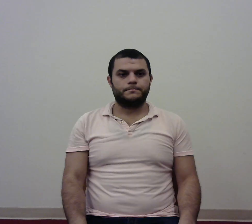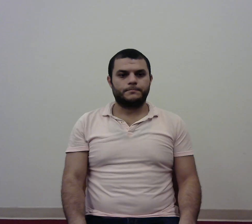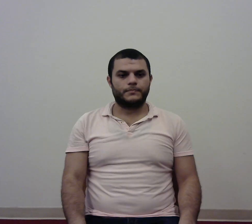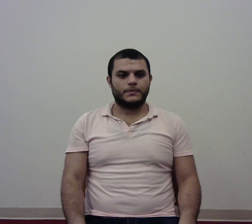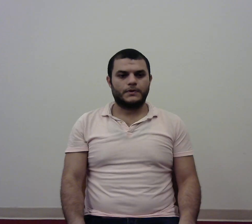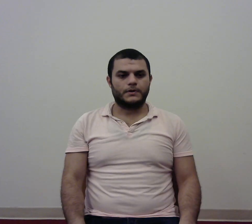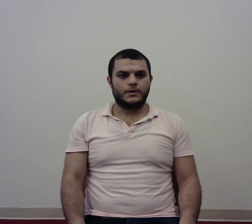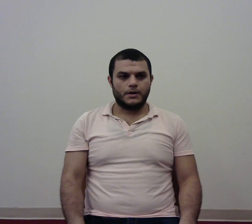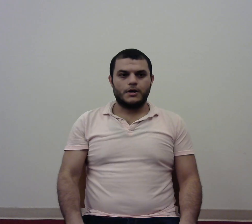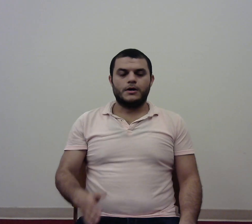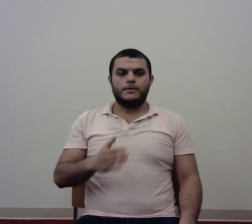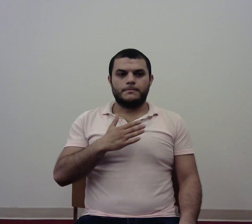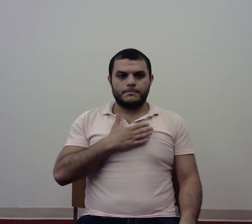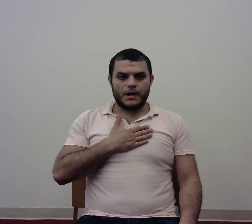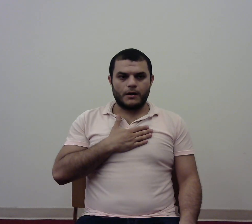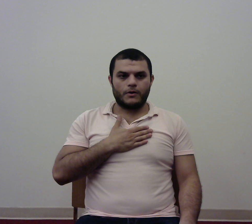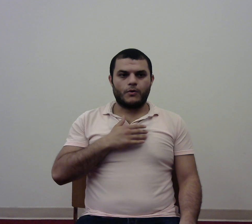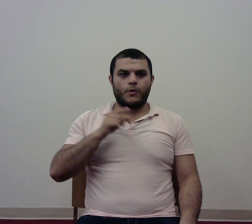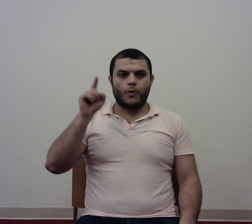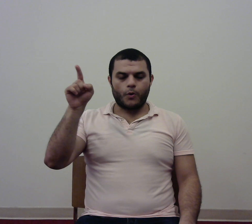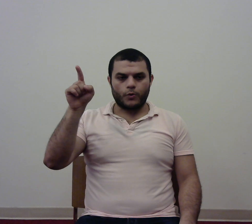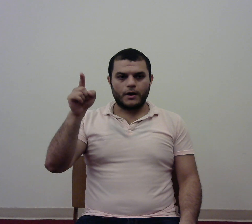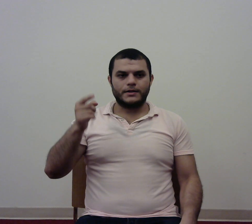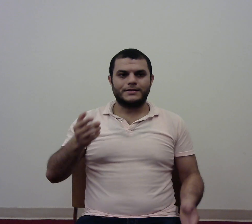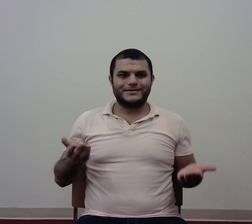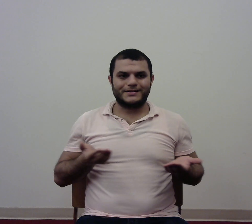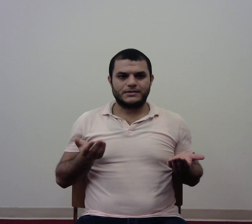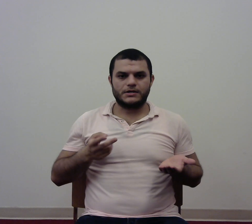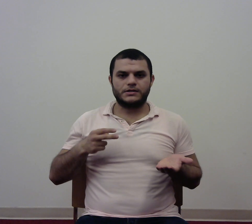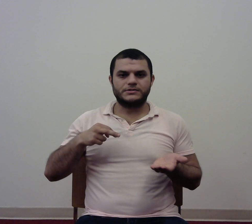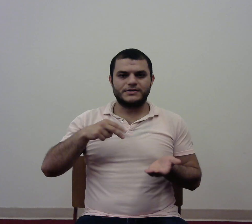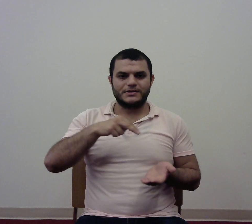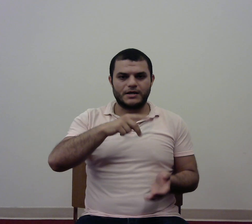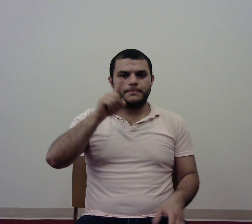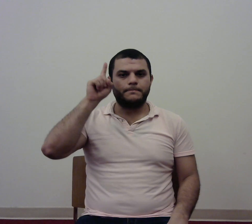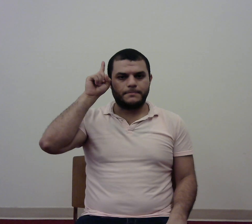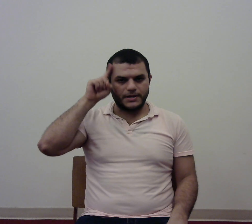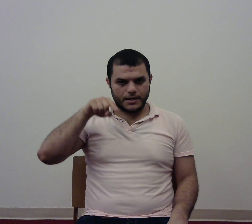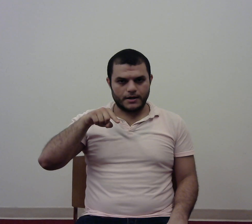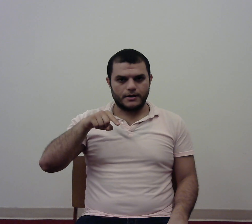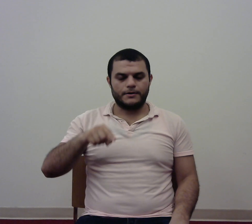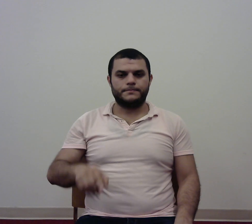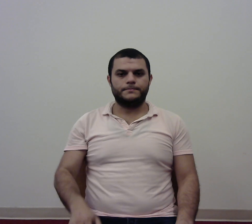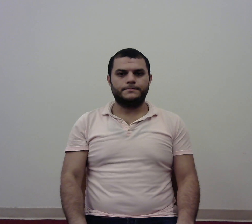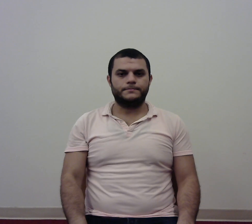Mən ora necə gedə bilərəm?